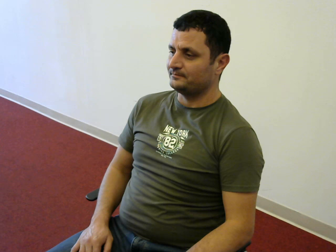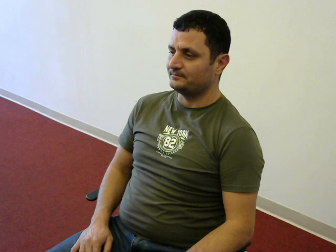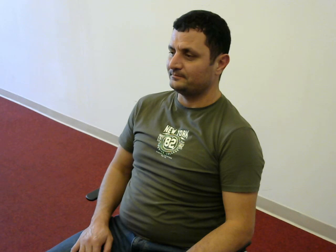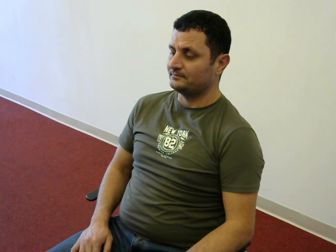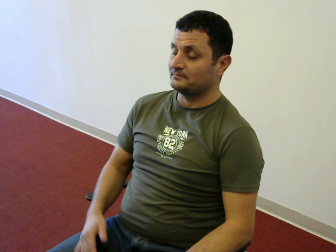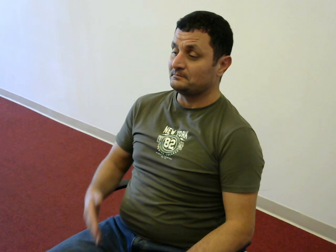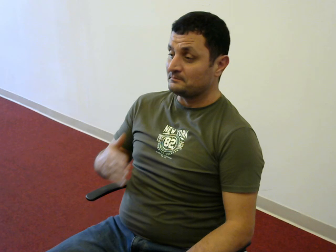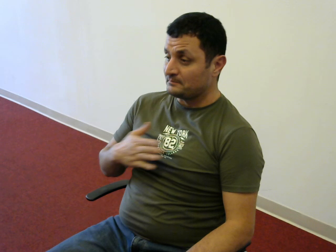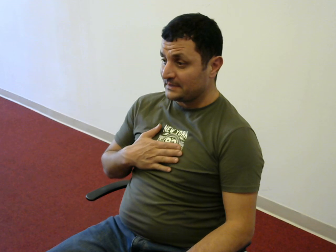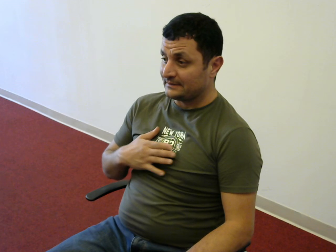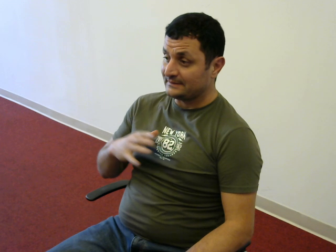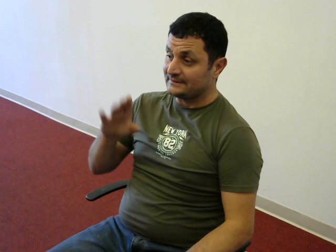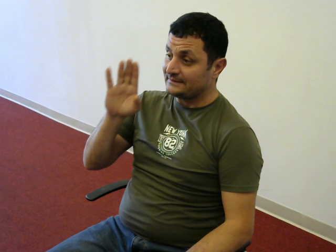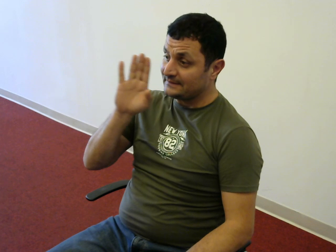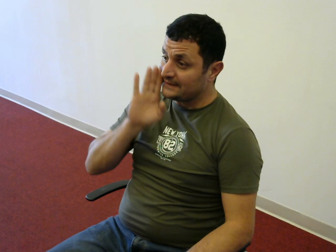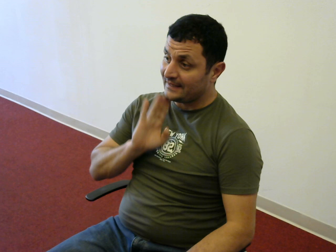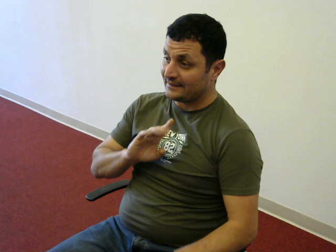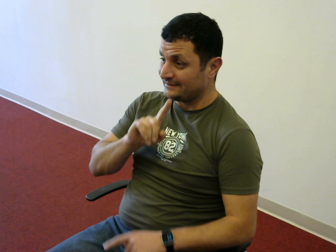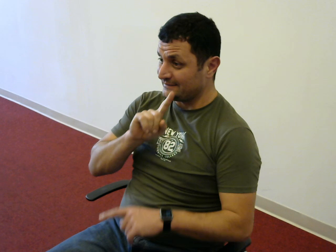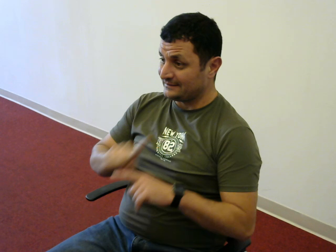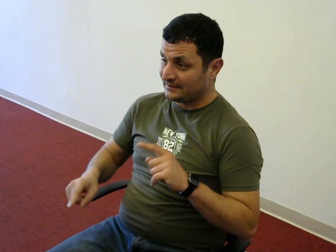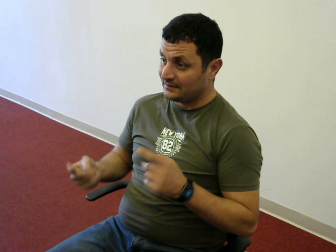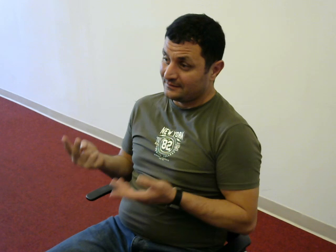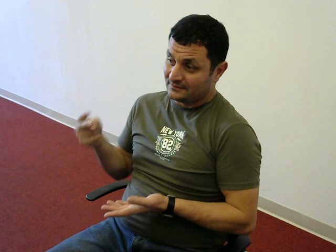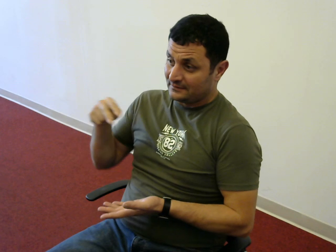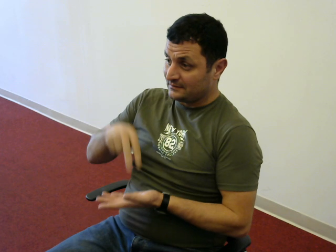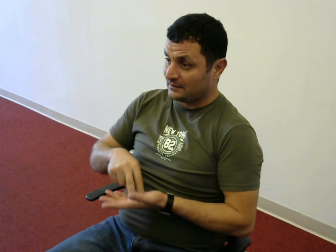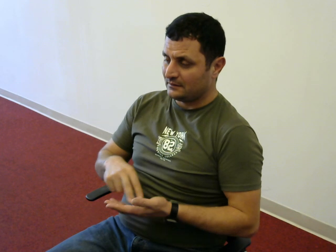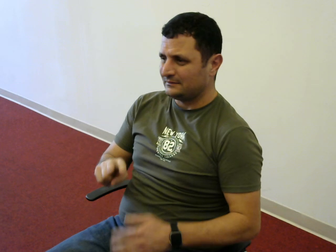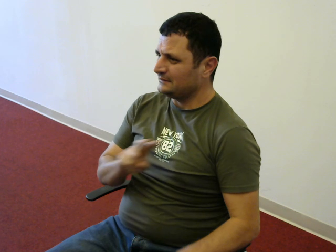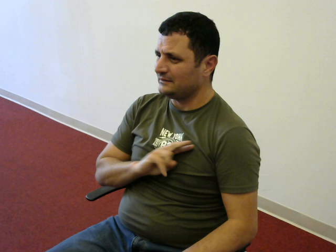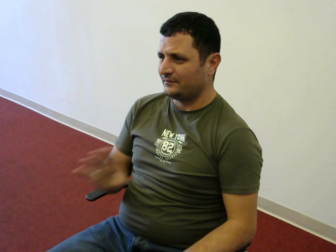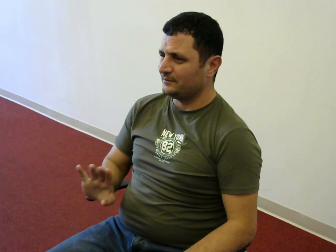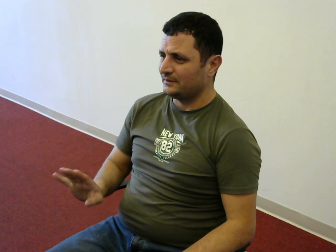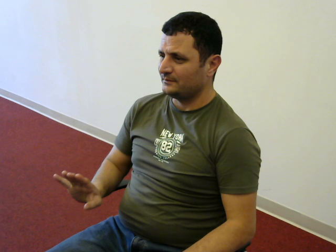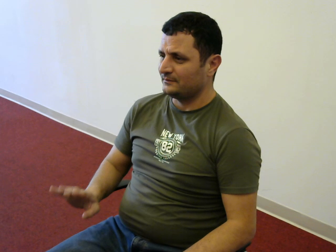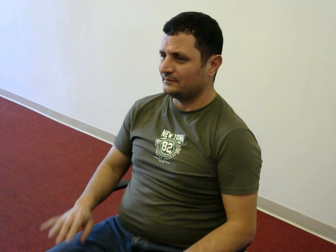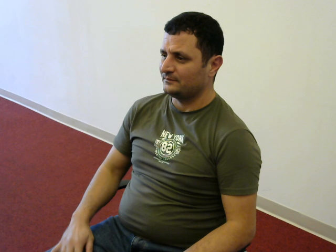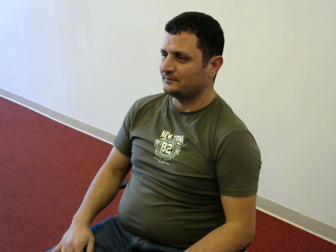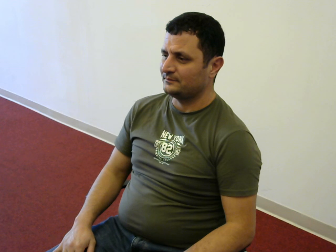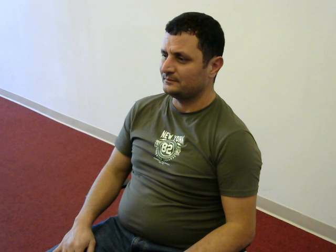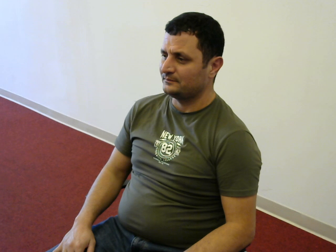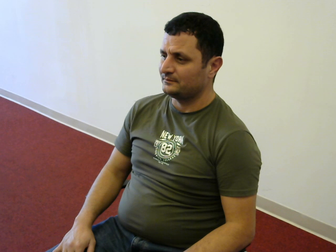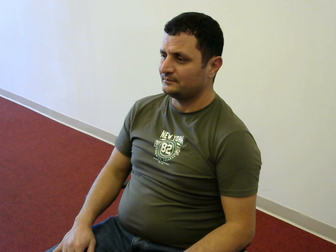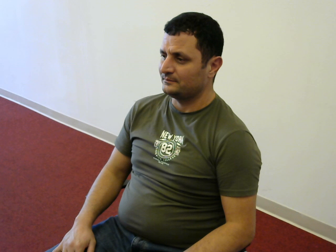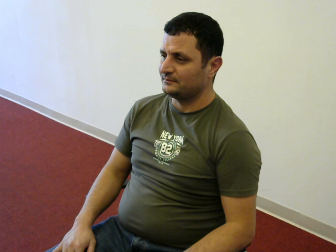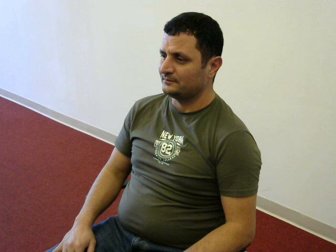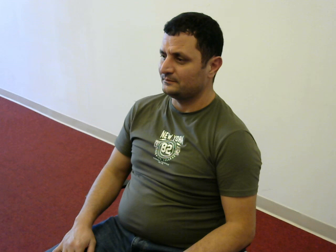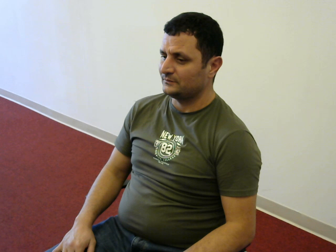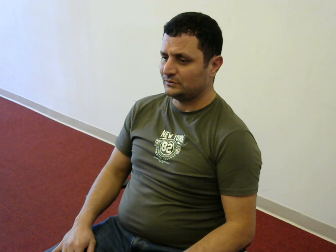Mən səhərlər tez durmağı sevmirəm